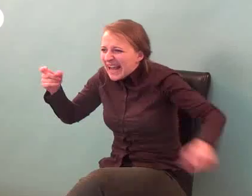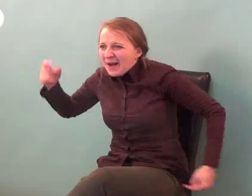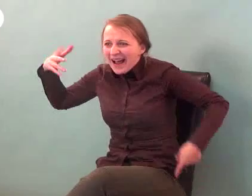Są zdenerwowane.